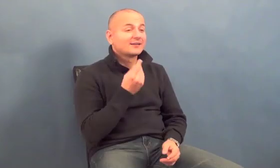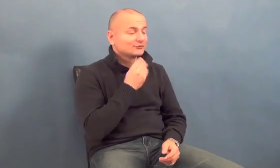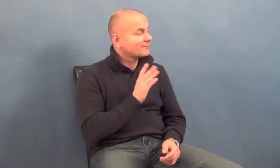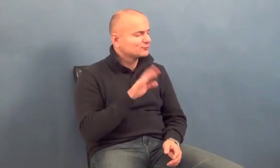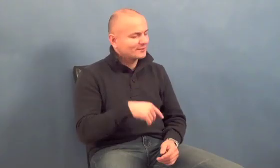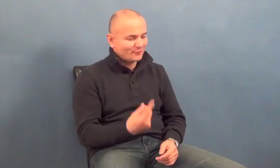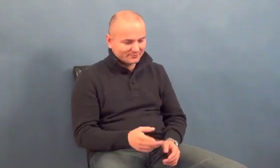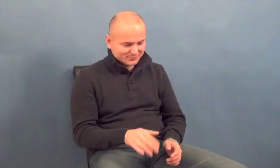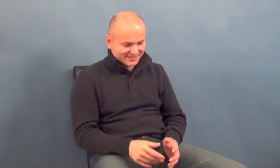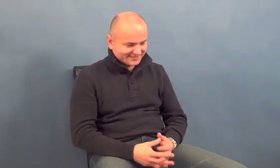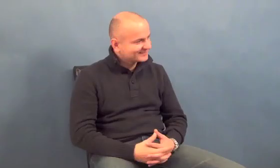Jeszcze lepiej, ale to potem powiem.